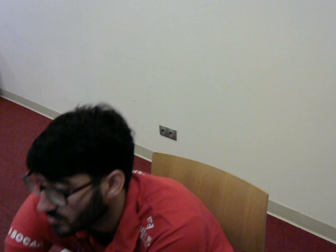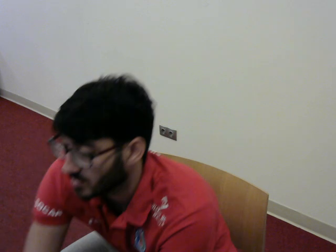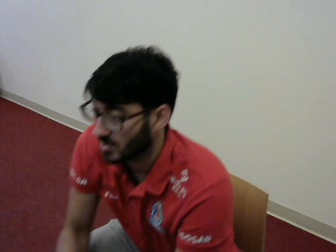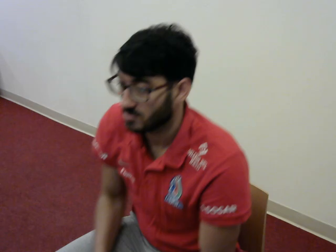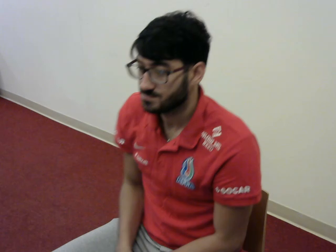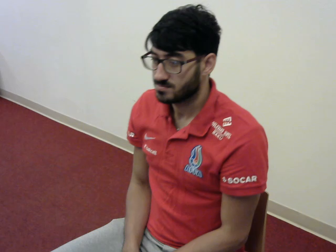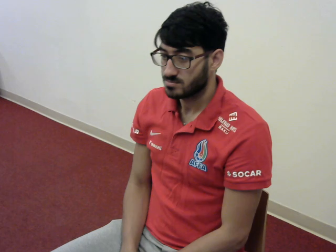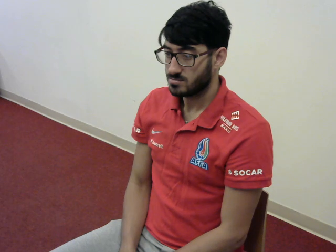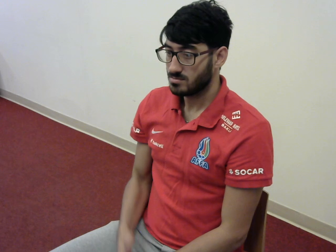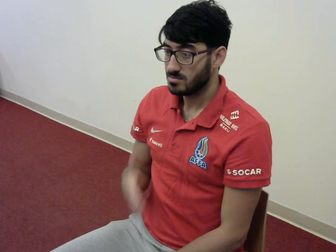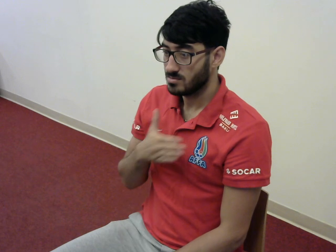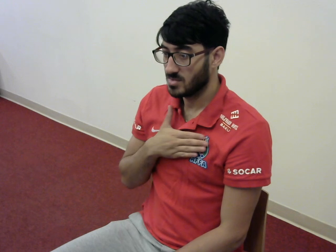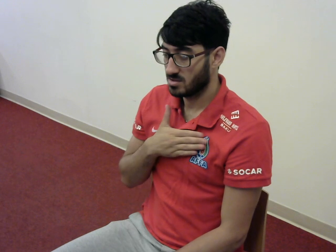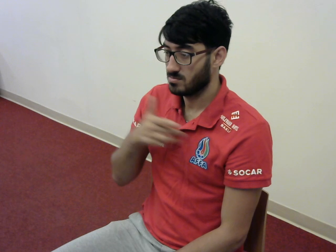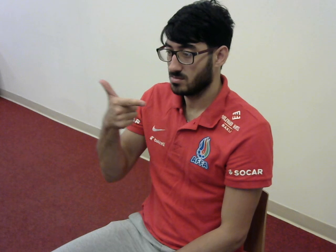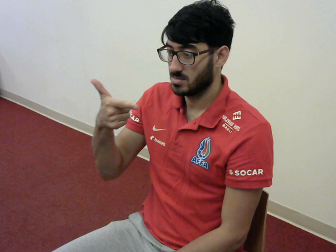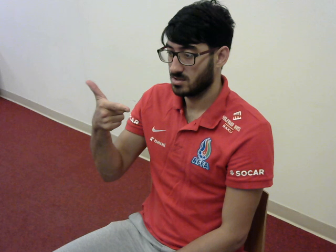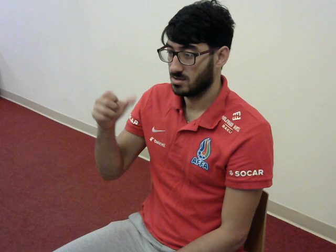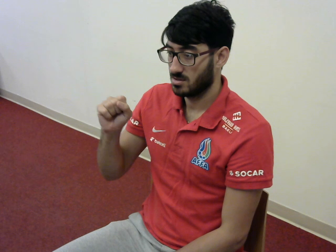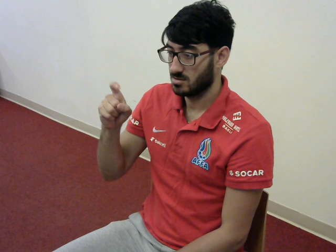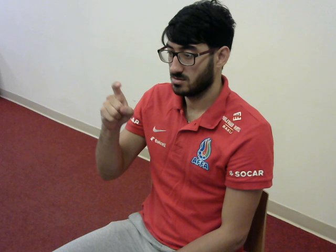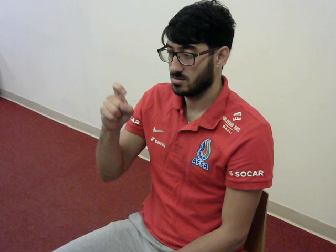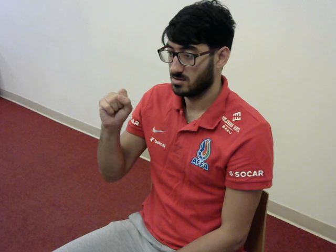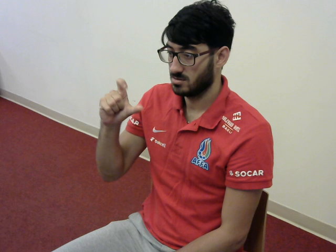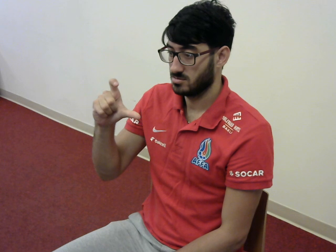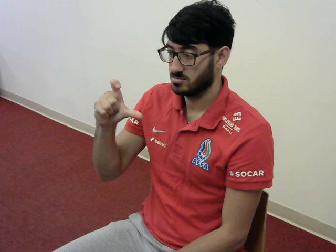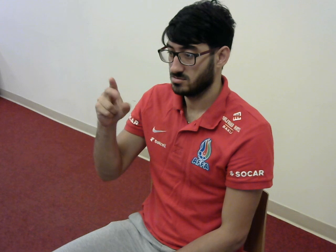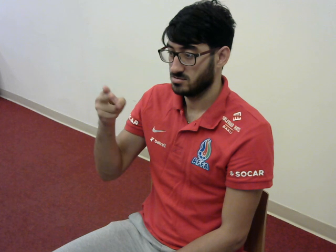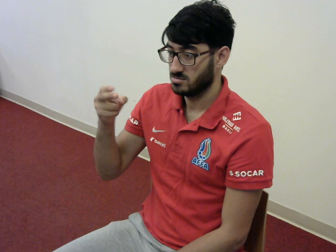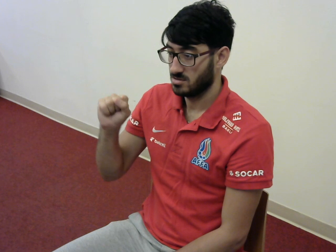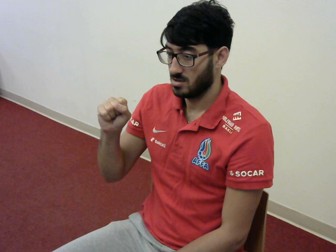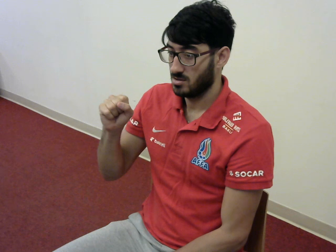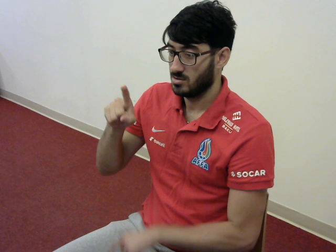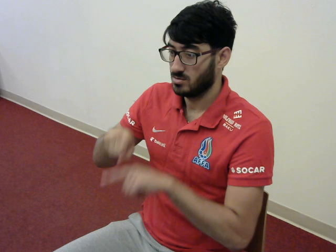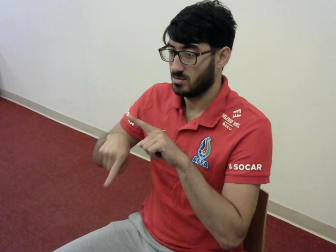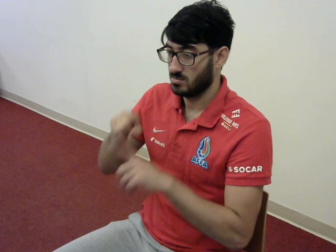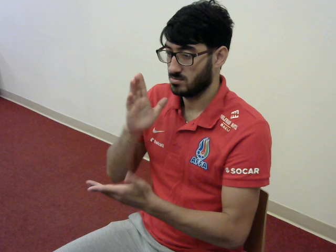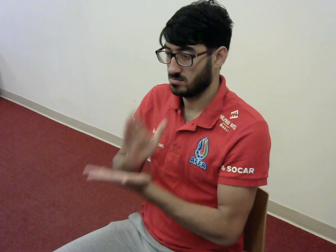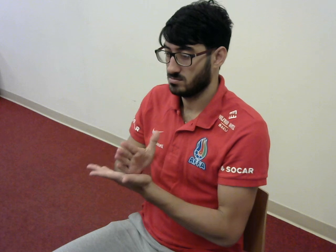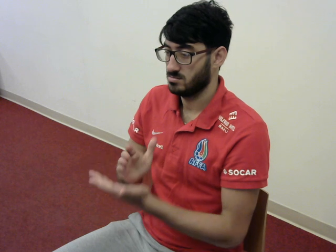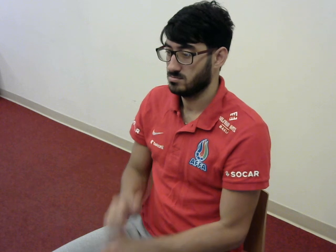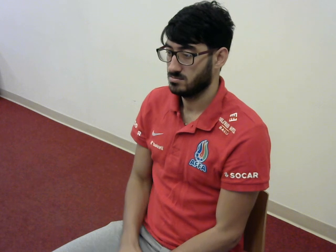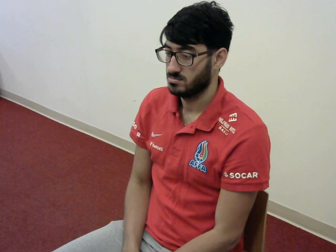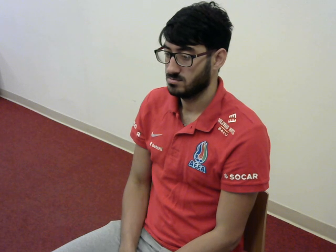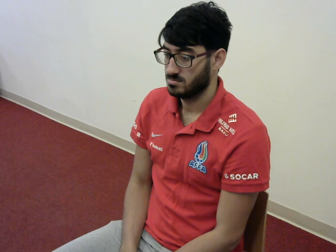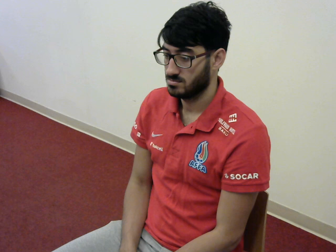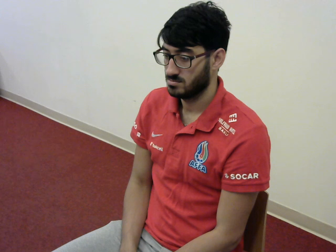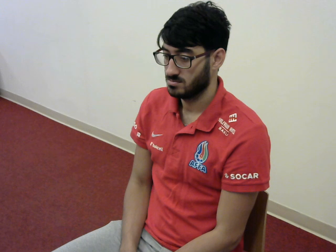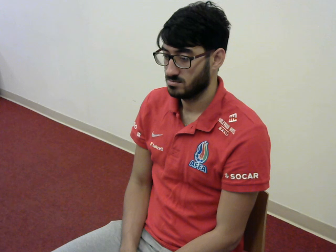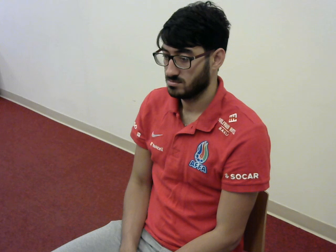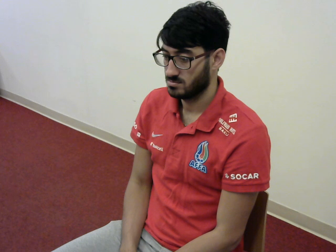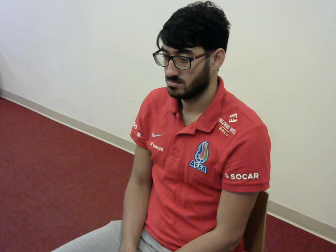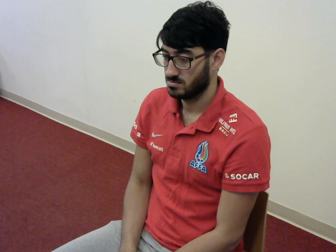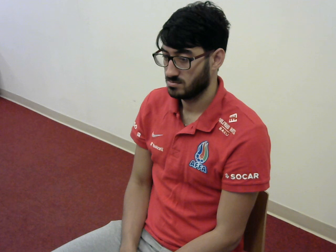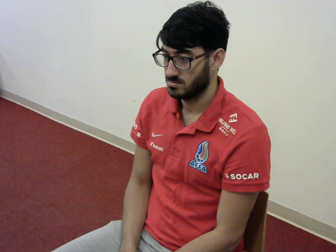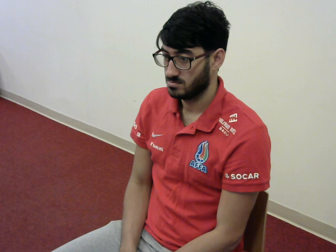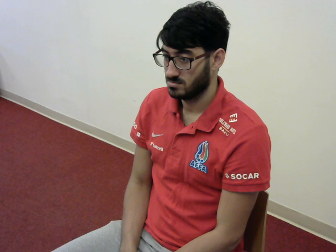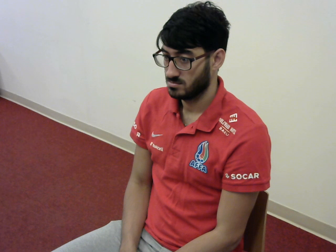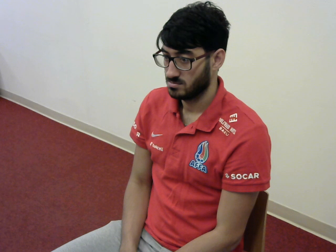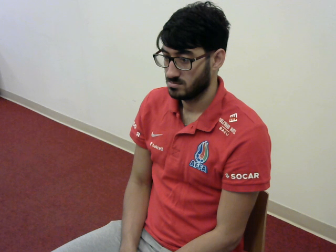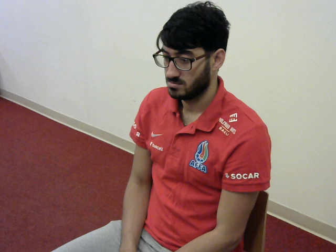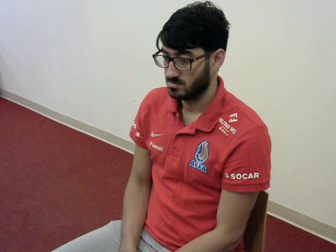Mənim Qazaxda qohumlarım var